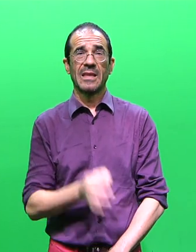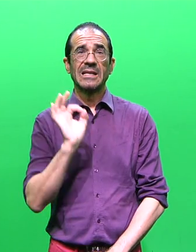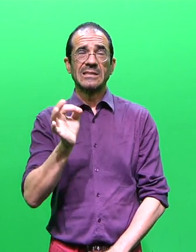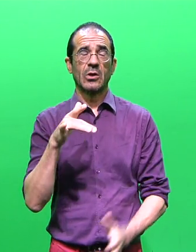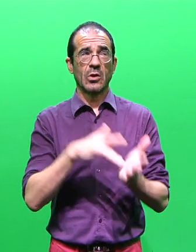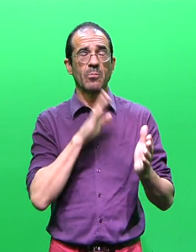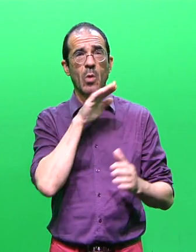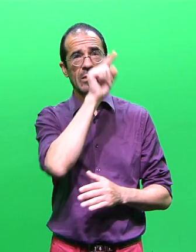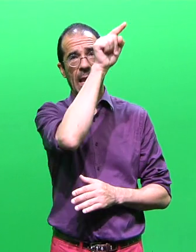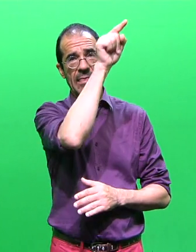Sí, a la muntanya.